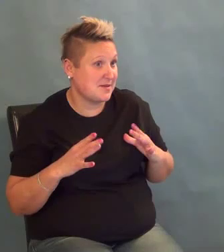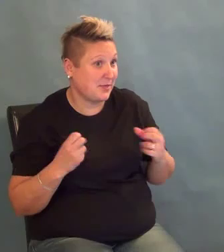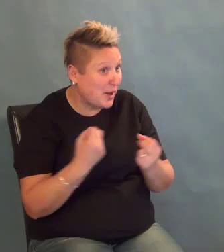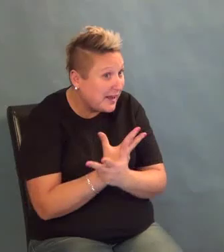Do kina.